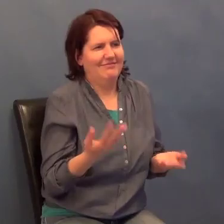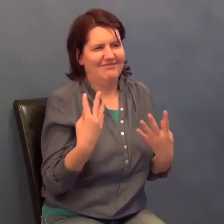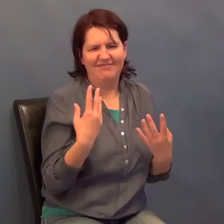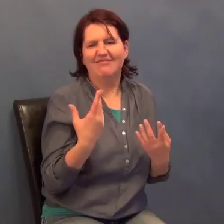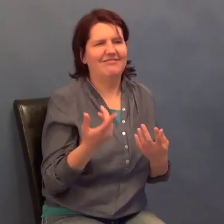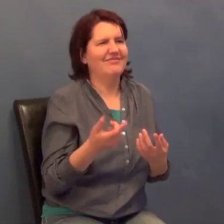"Co tak na mnie patrzycie?"